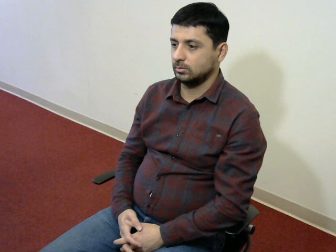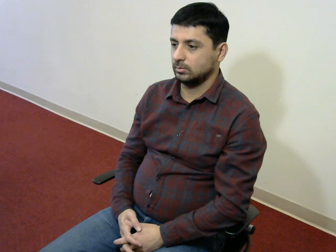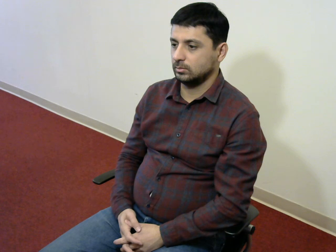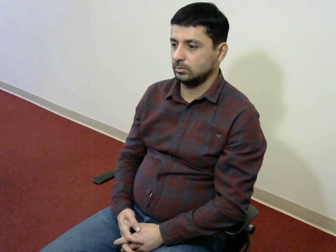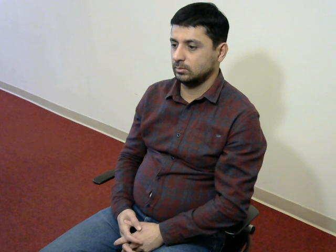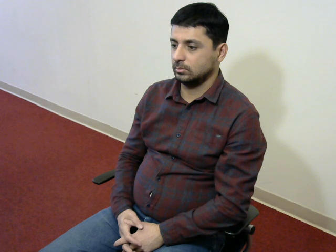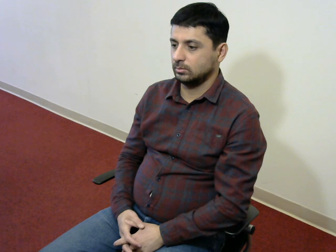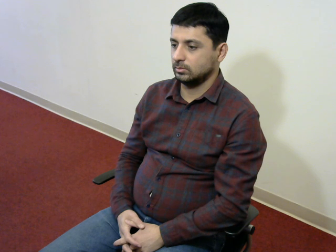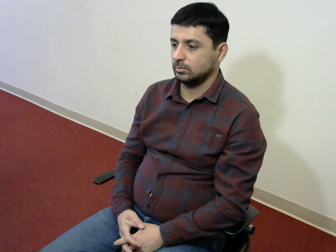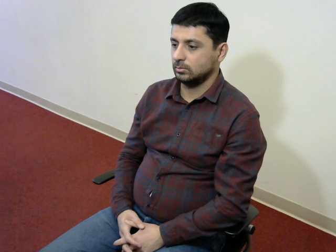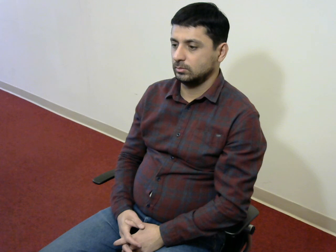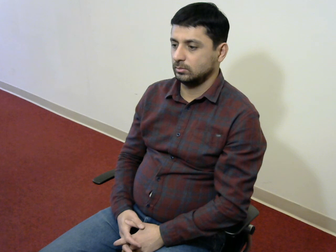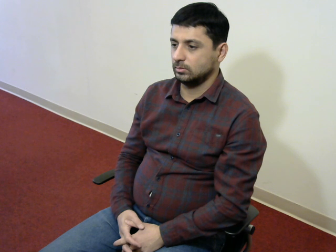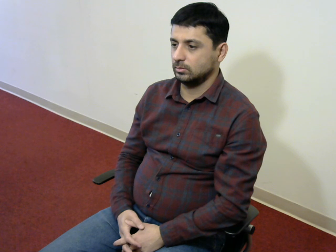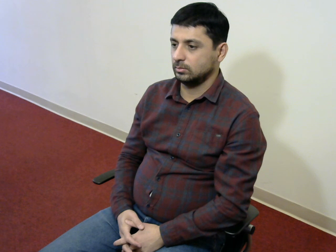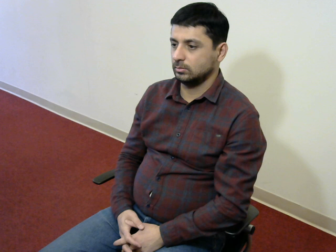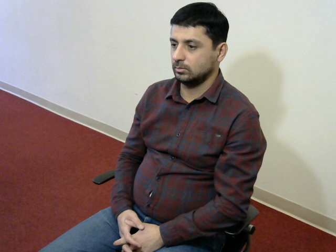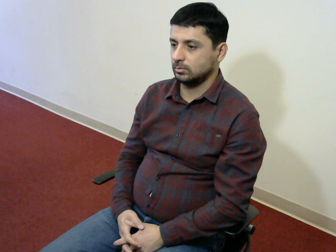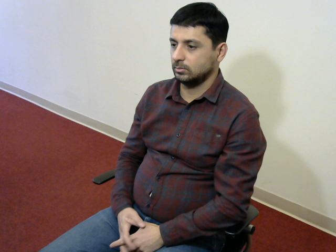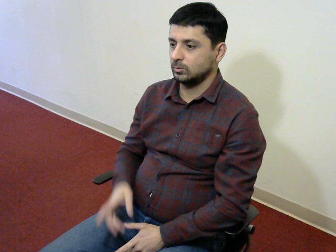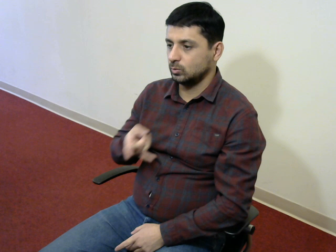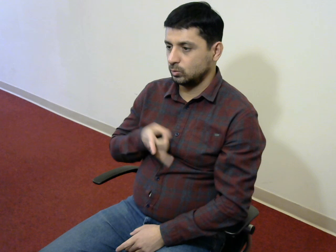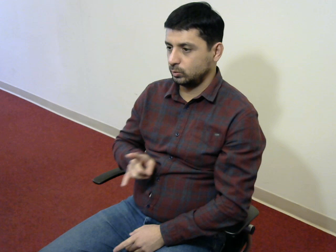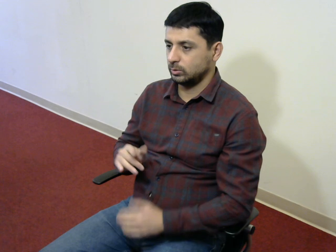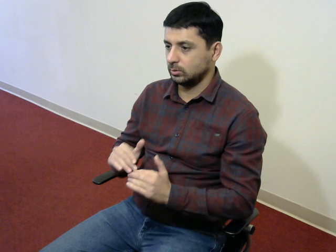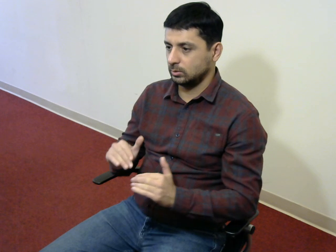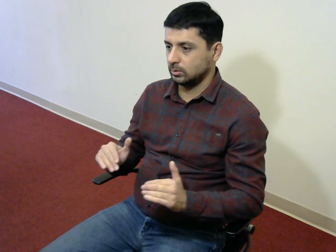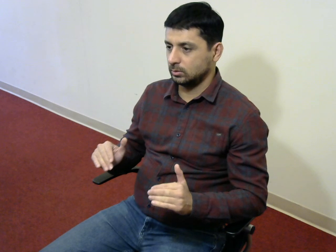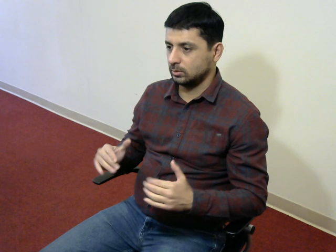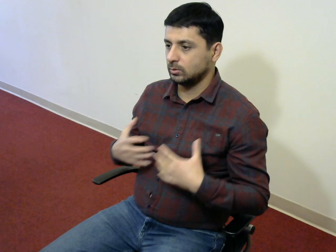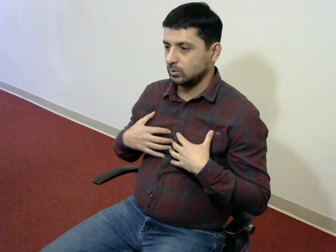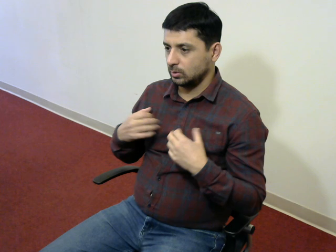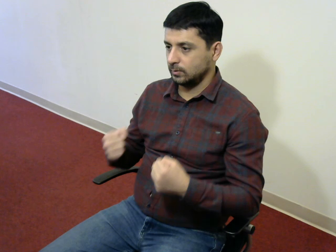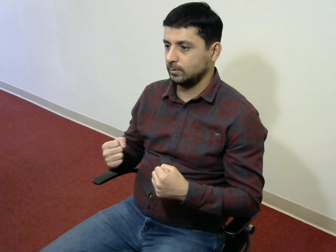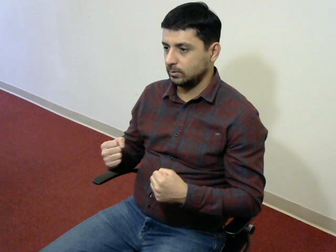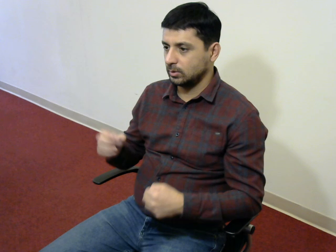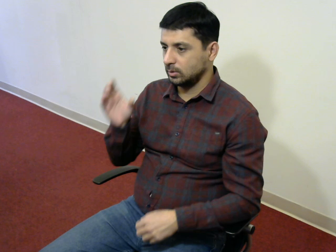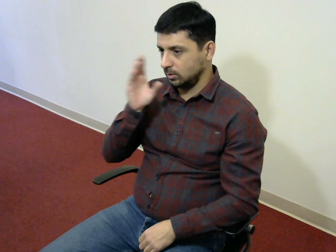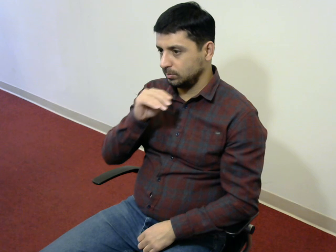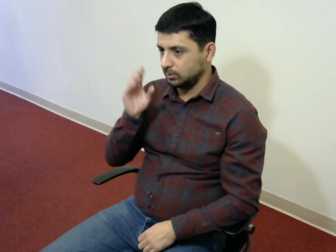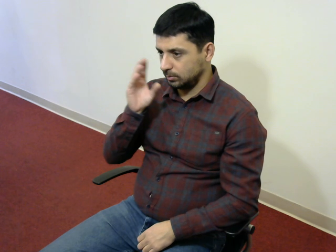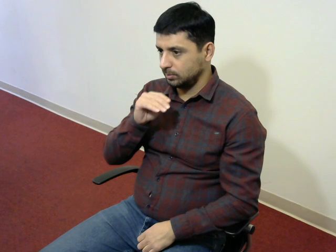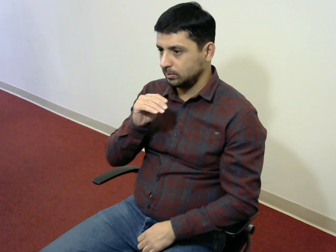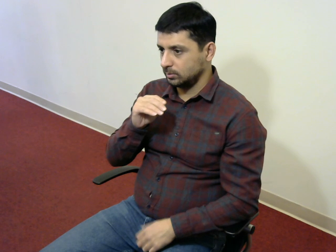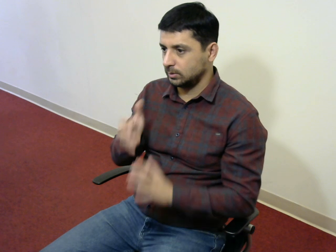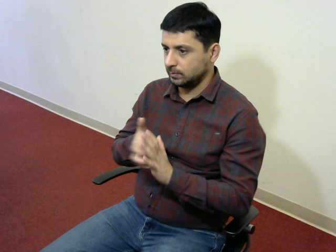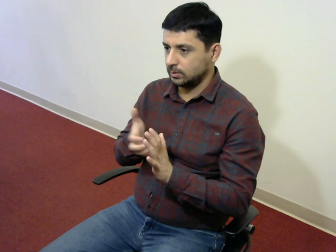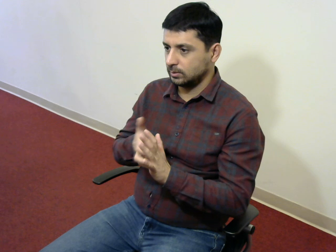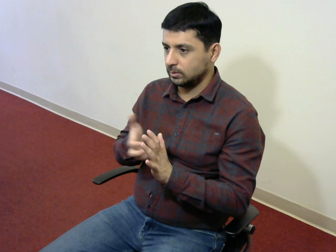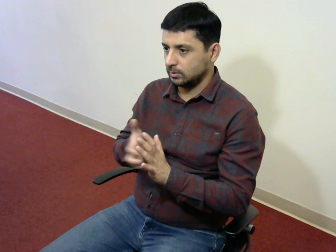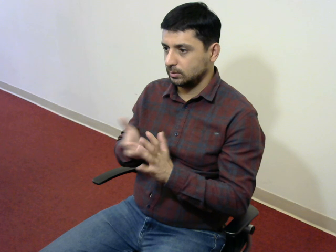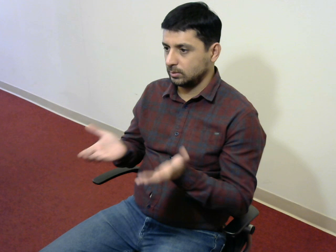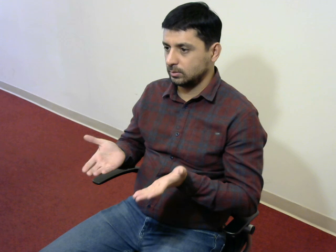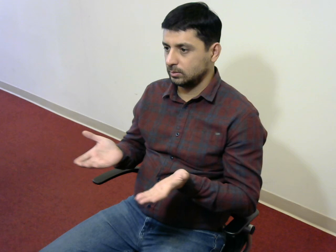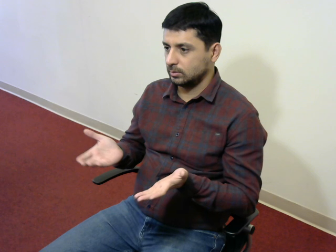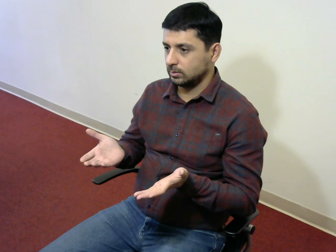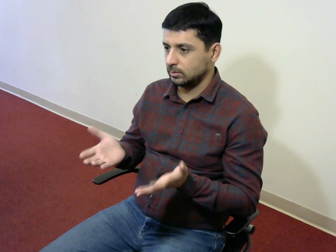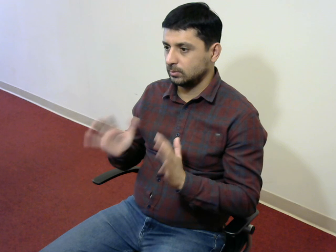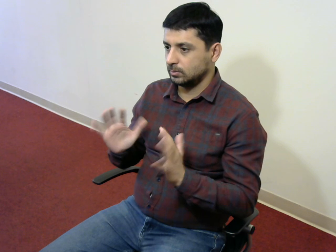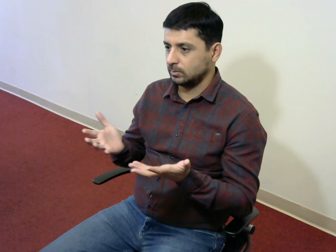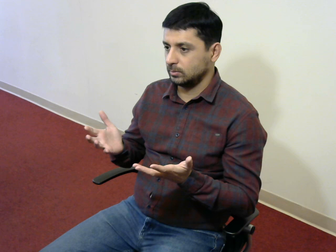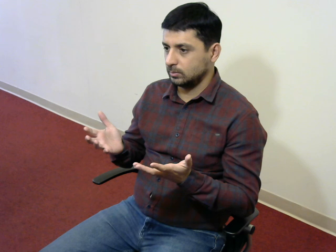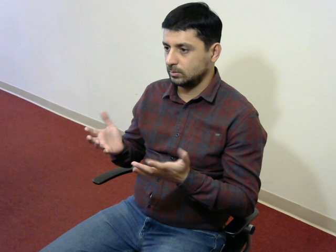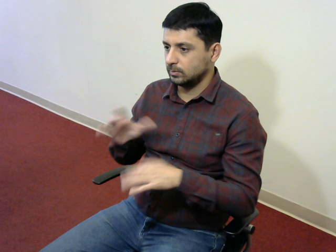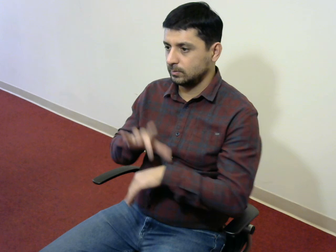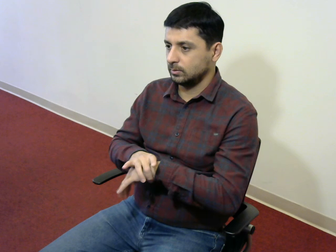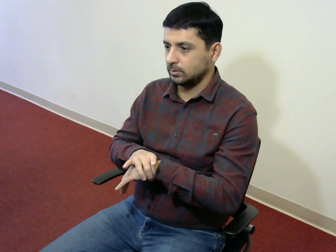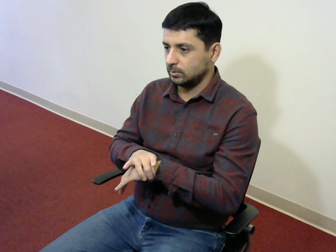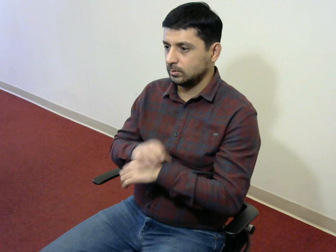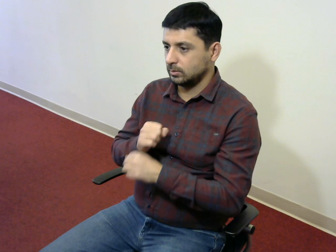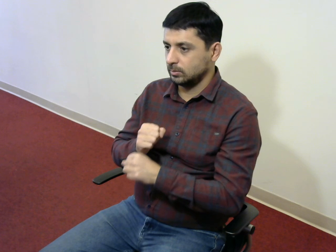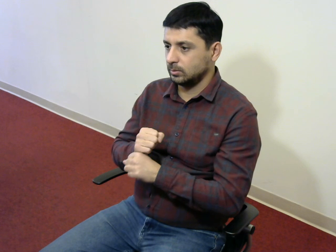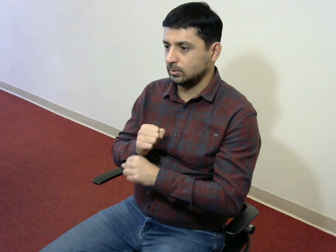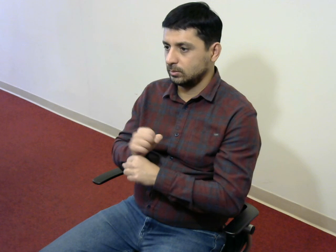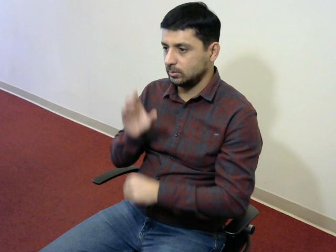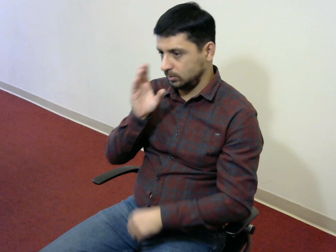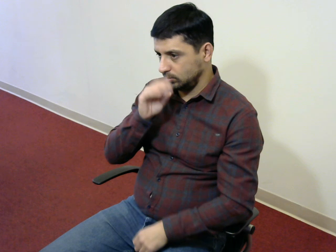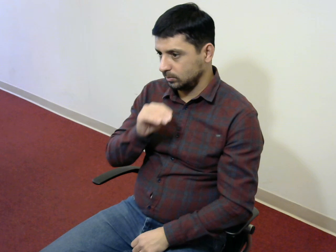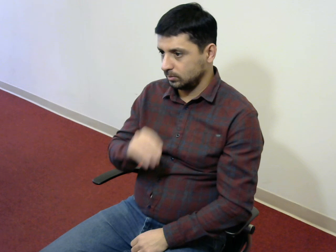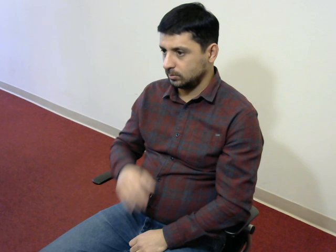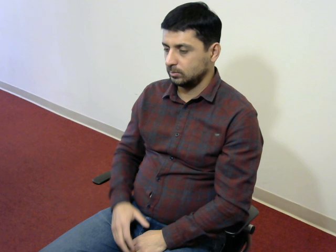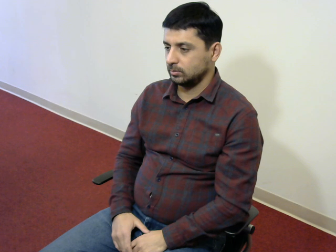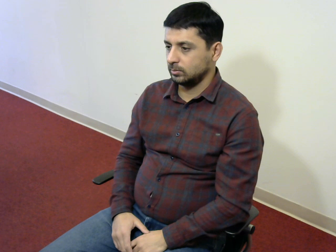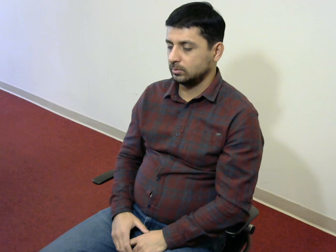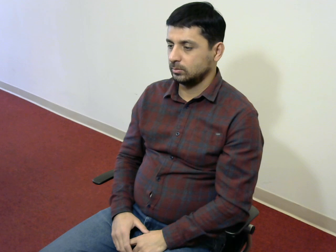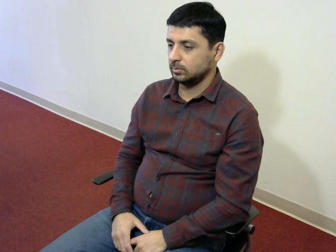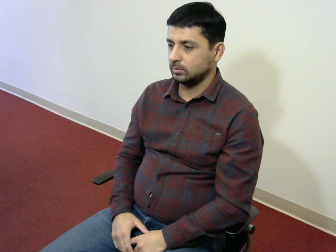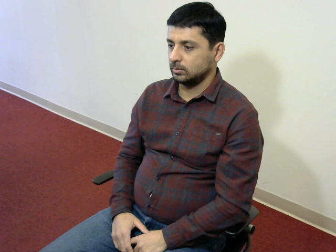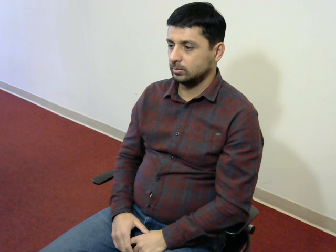Uşaqların sağlamlıq imkanlarının məhdudluğu hansı hallarda müəyyən edilir?